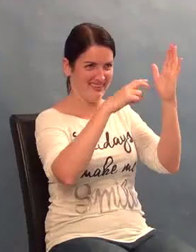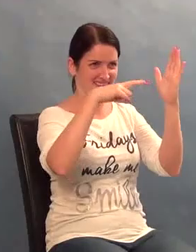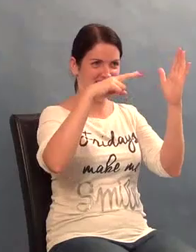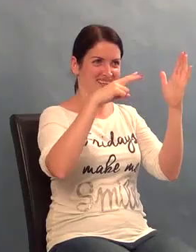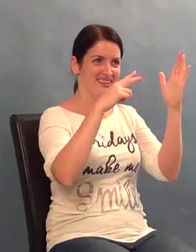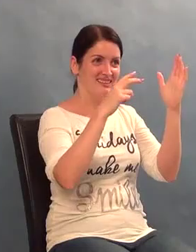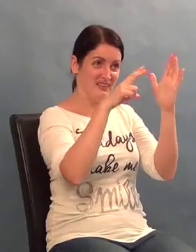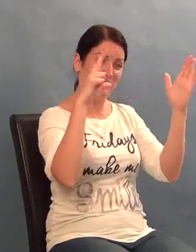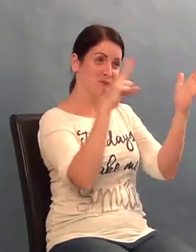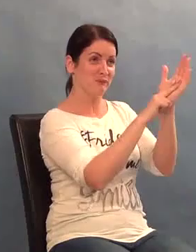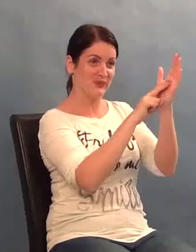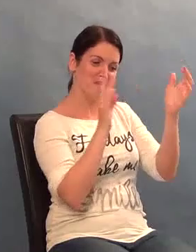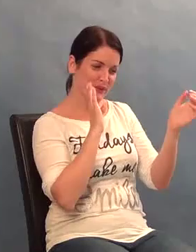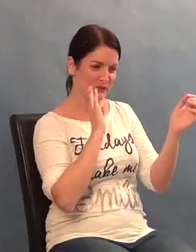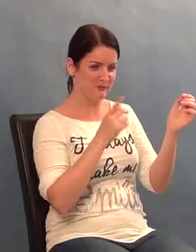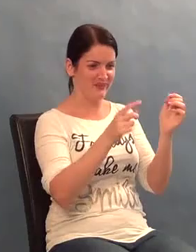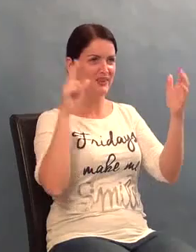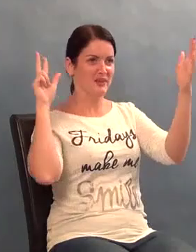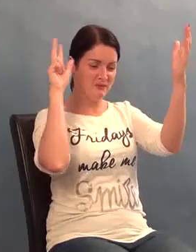Druga, mała Myszka przygotowuje się do strzelania z łuku.